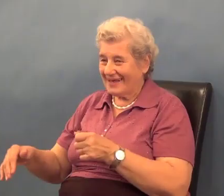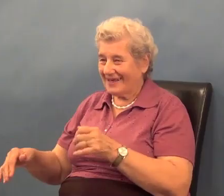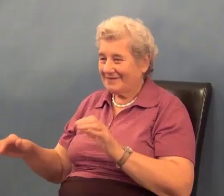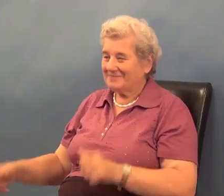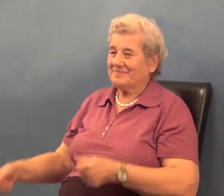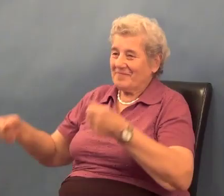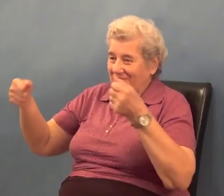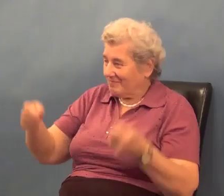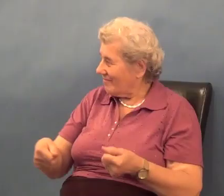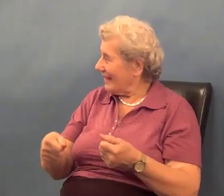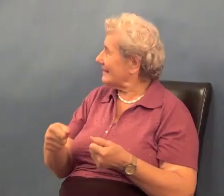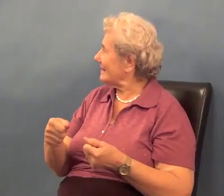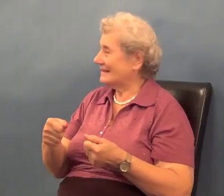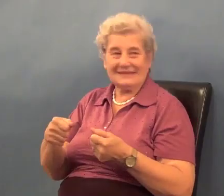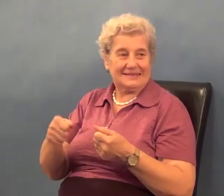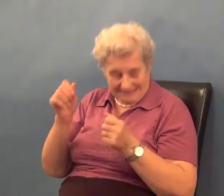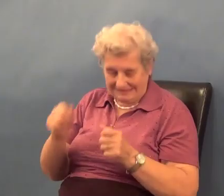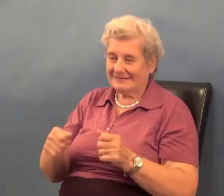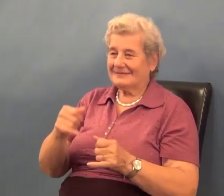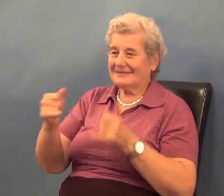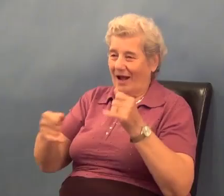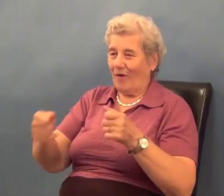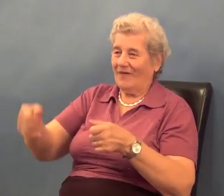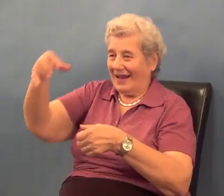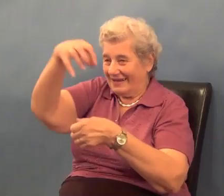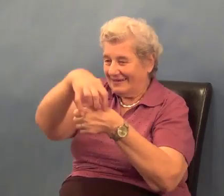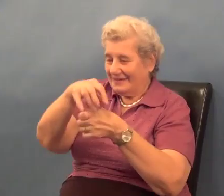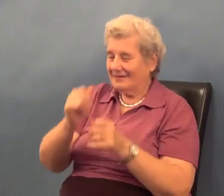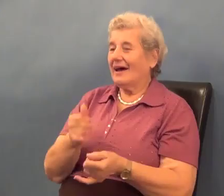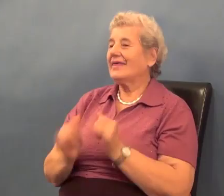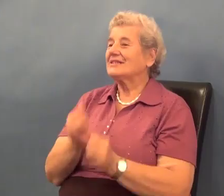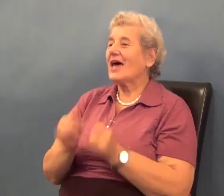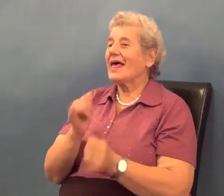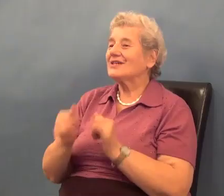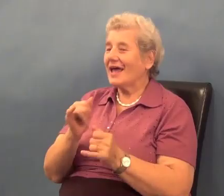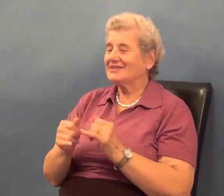Stawia go na rower, rozgląda się i odjeżdża.